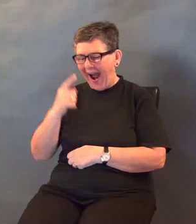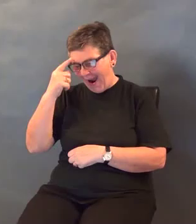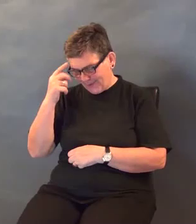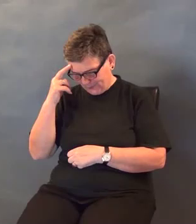Rozumiem.